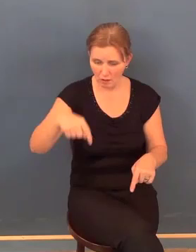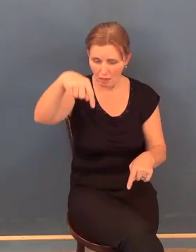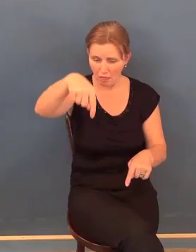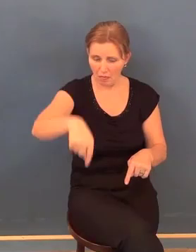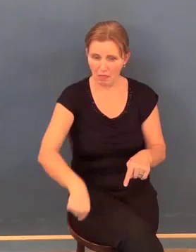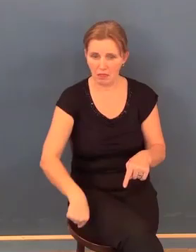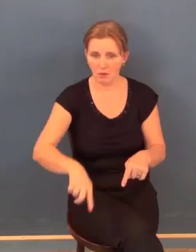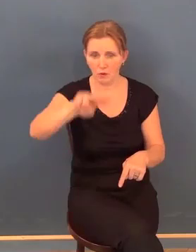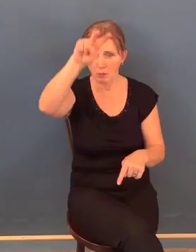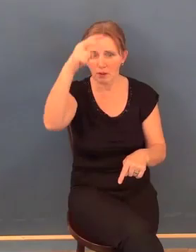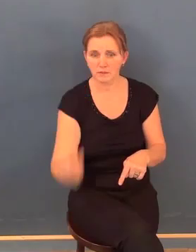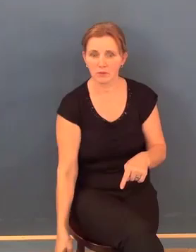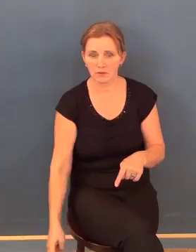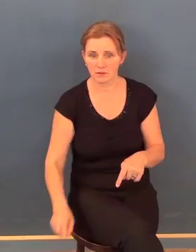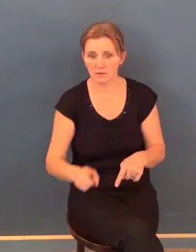Na dół, upadek.